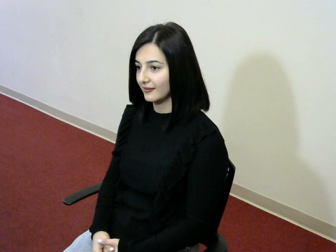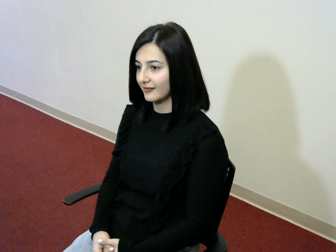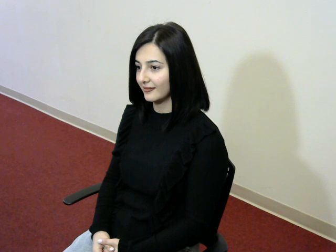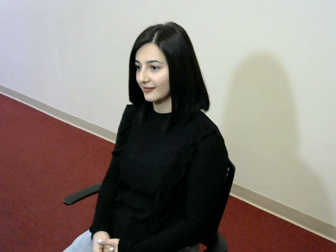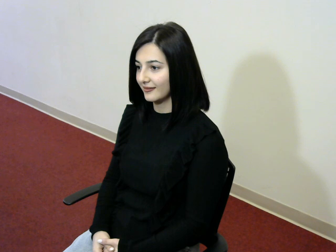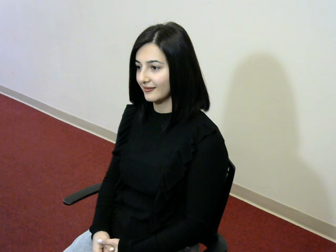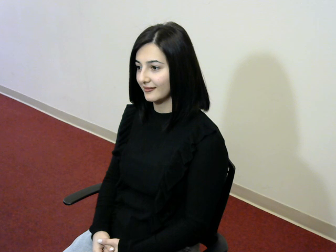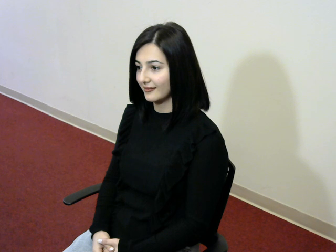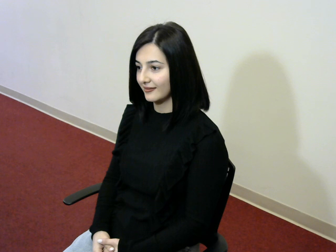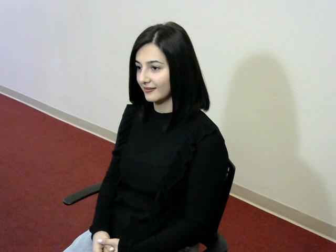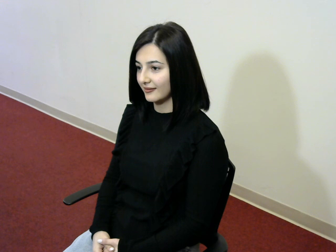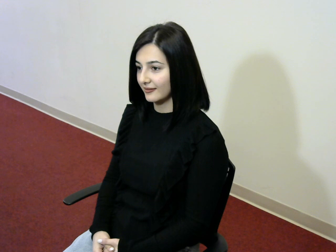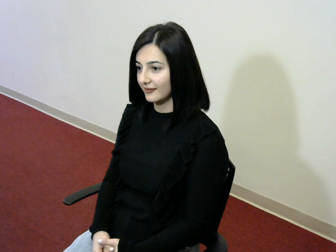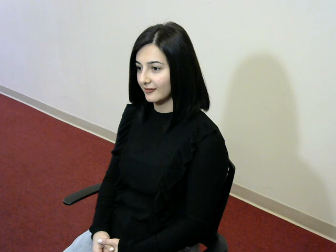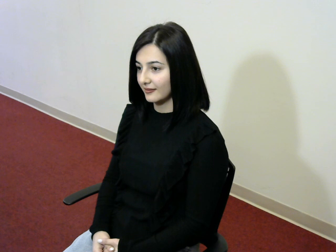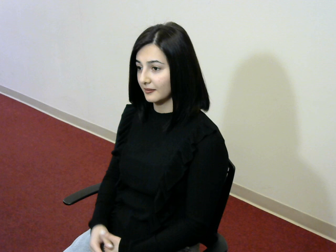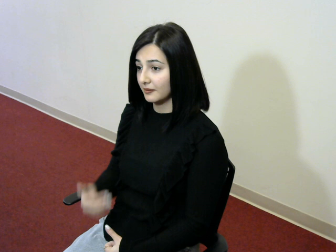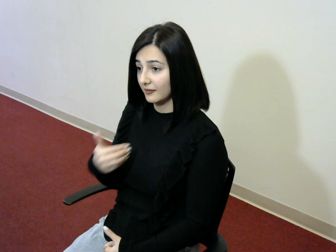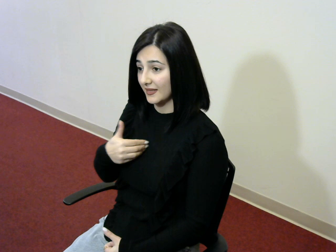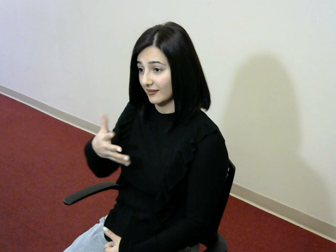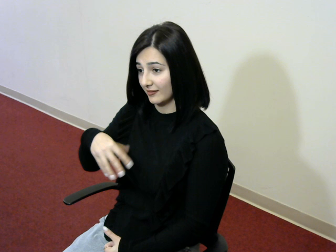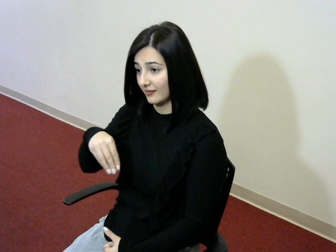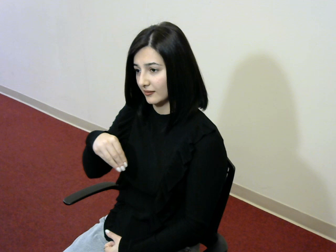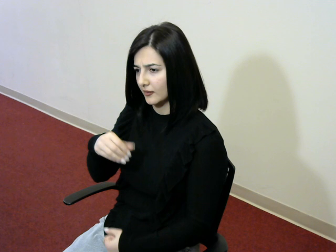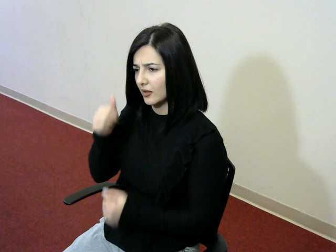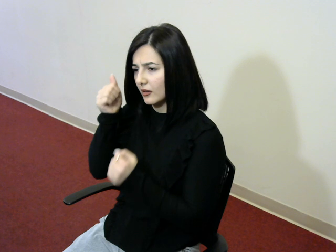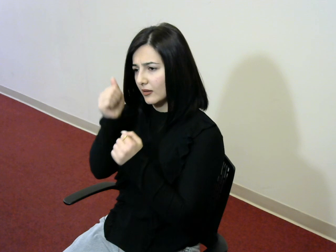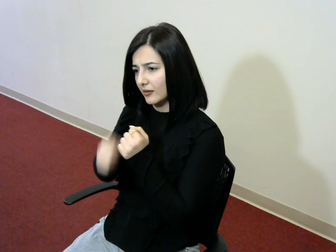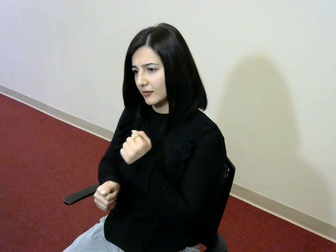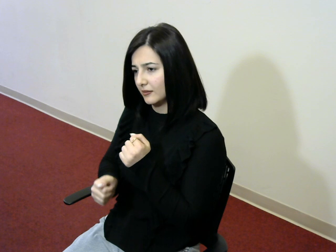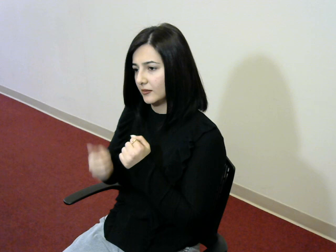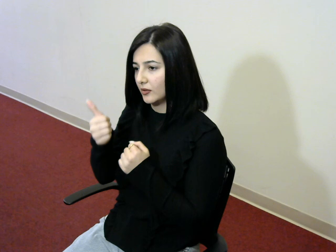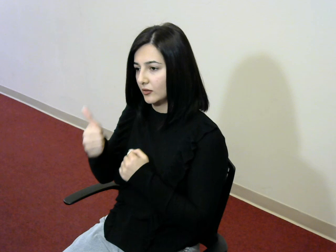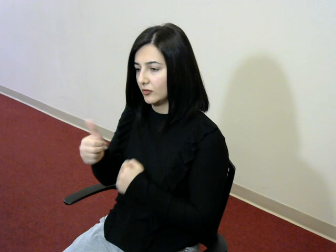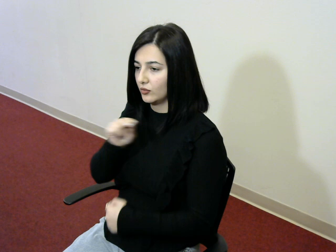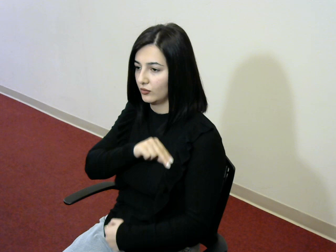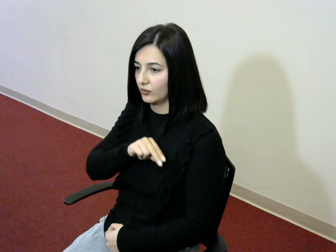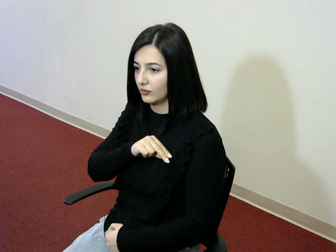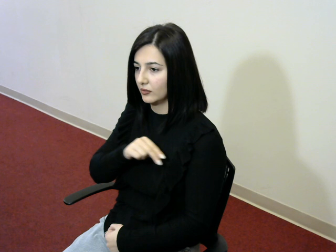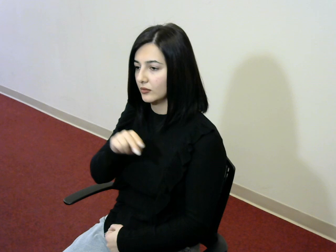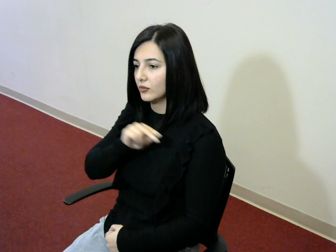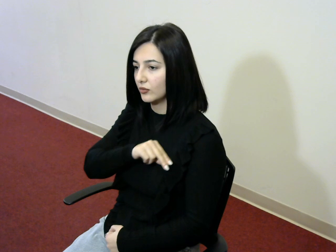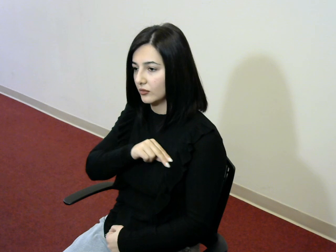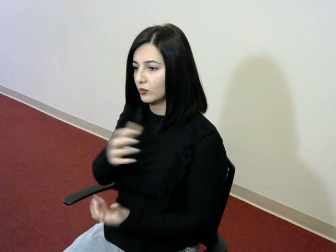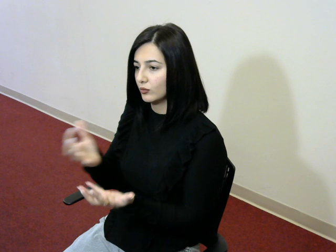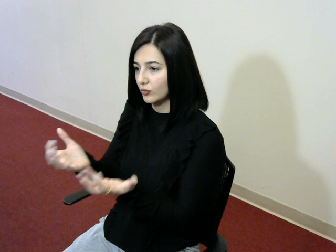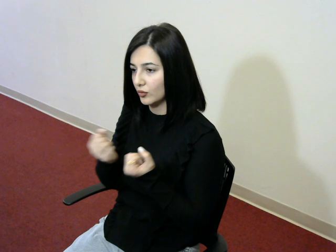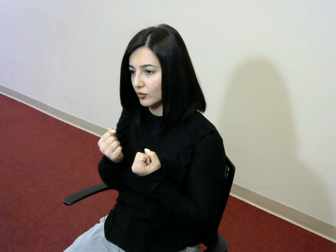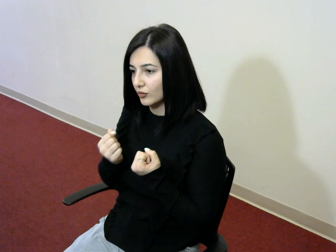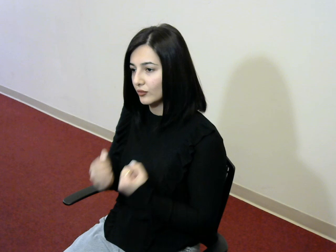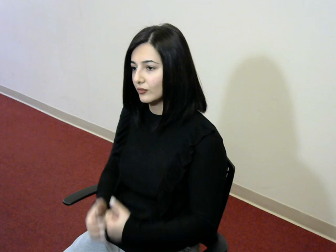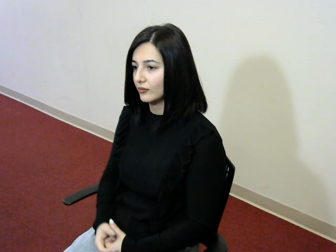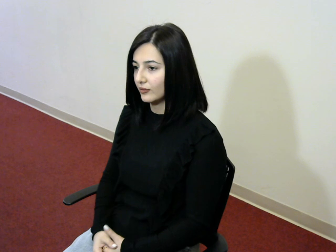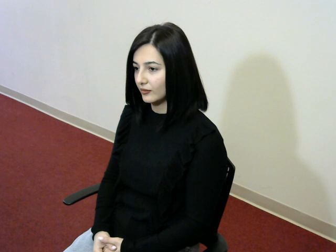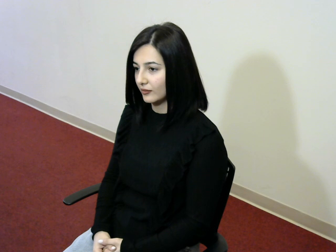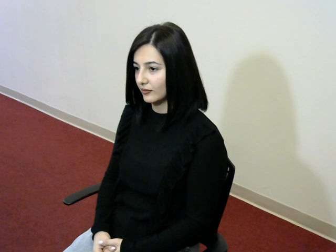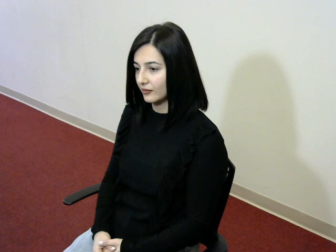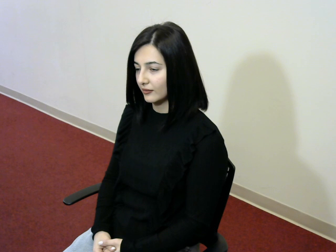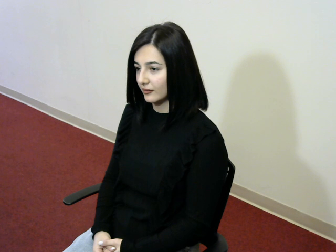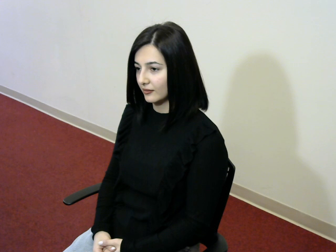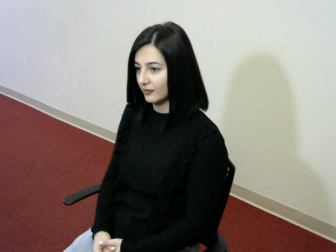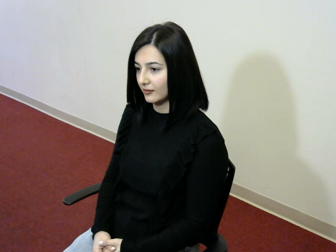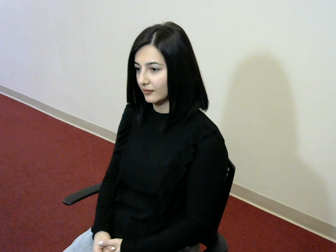Biz həmişə yaxşı işçiləri işə götürürük